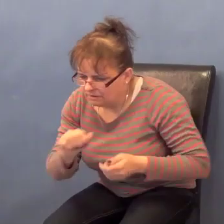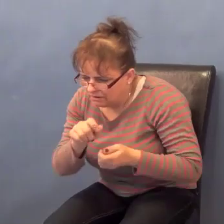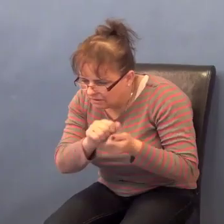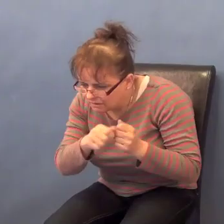Albo...